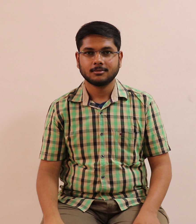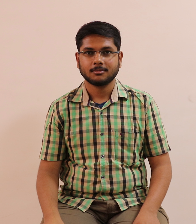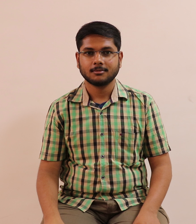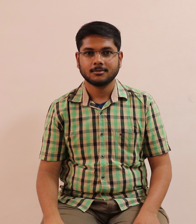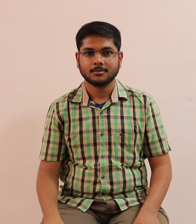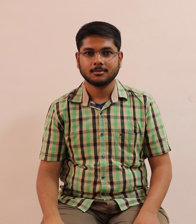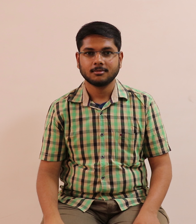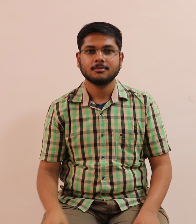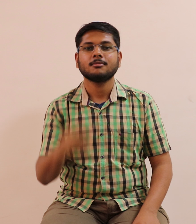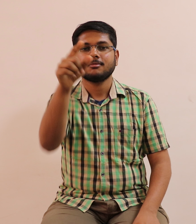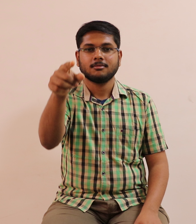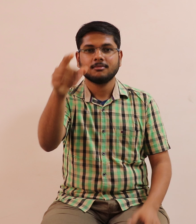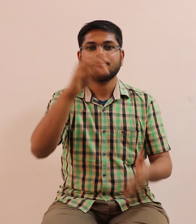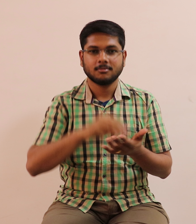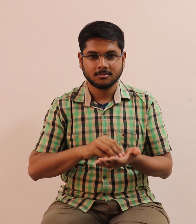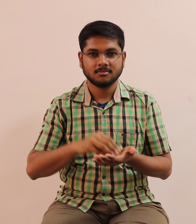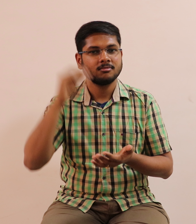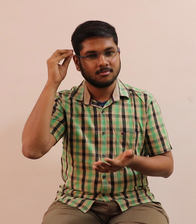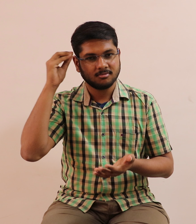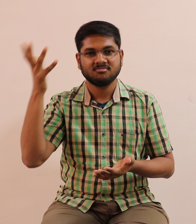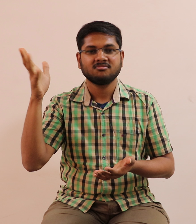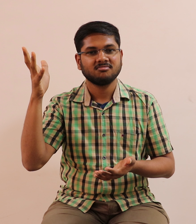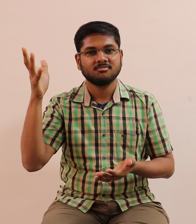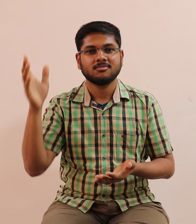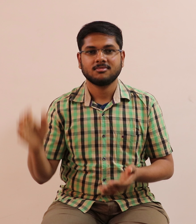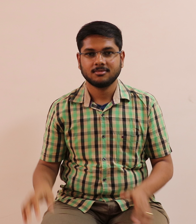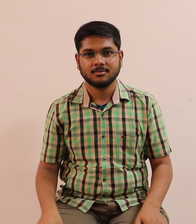i do not like it